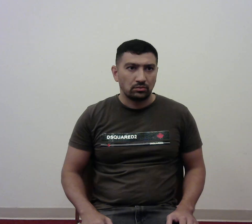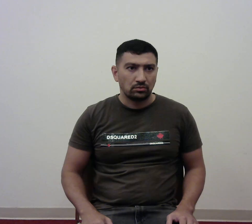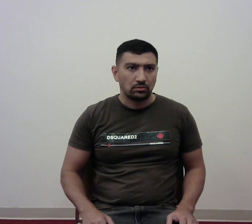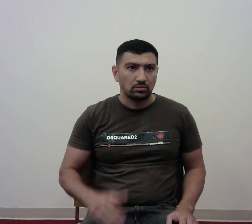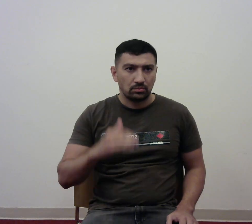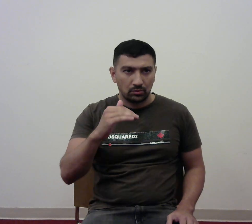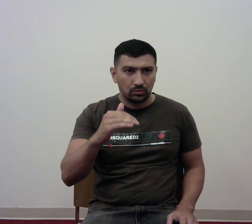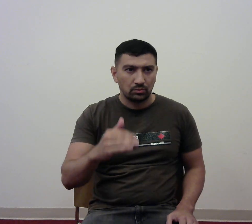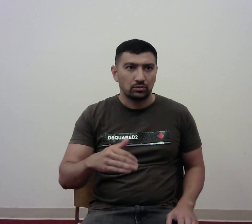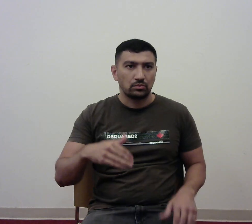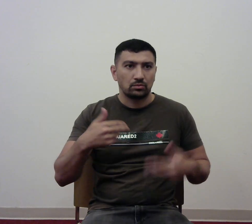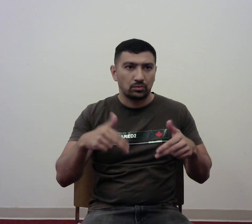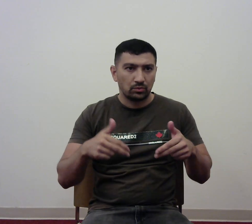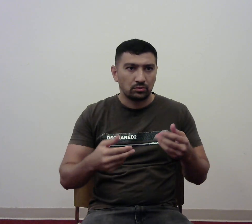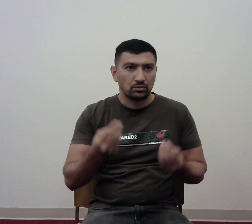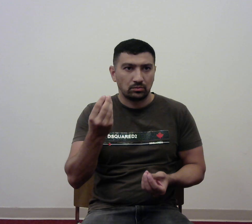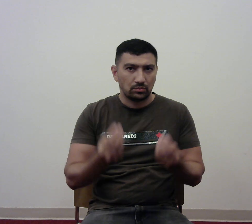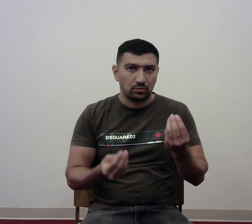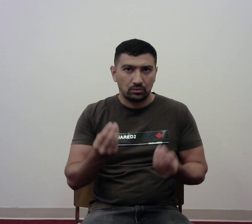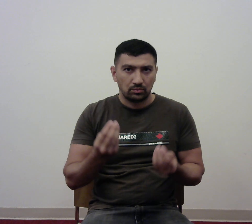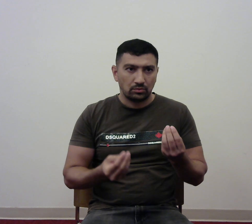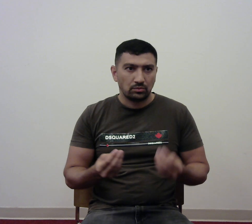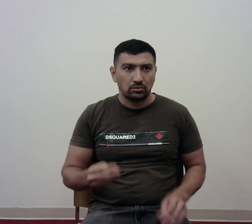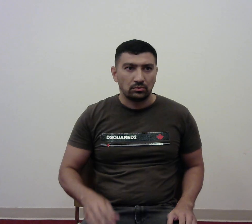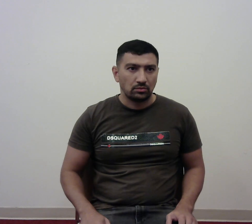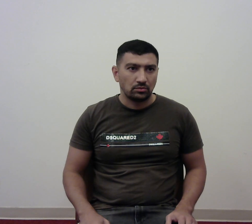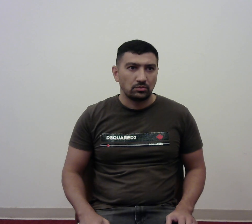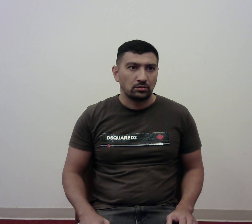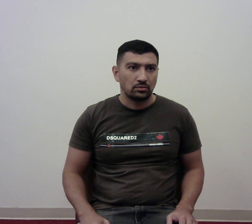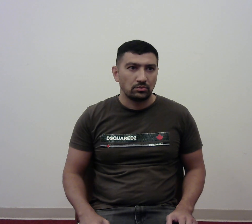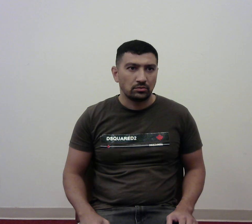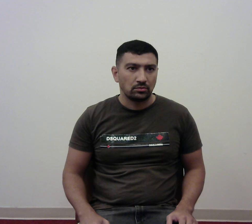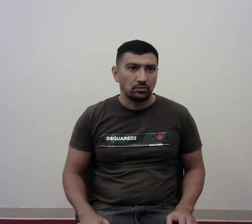Siz futbol oynayırsınız?